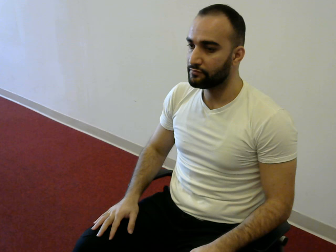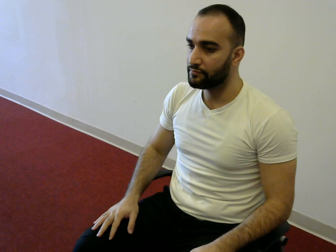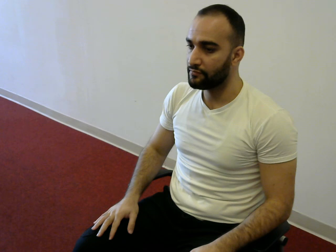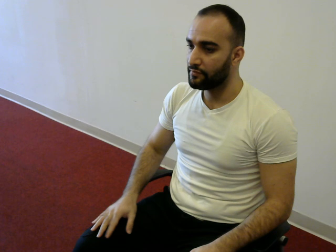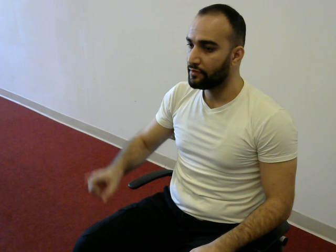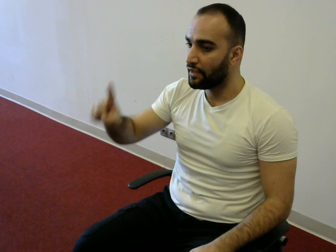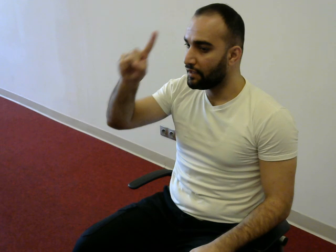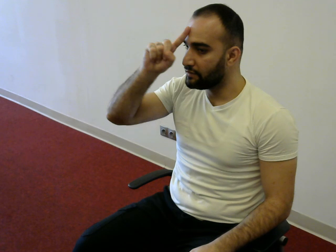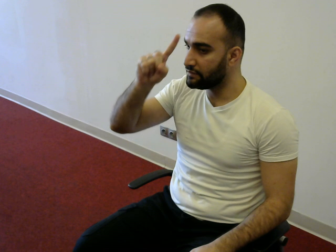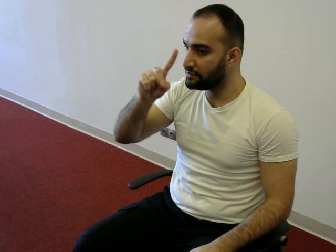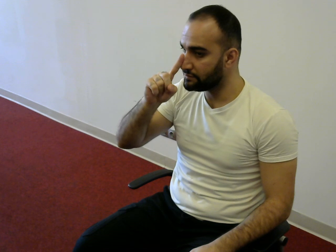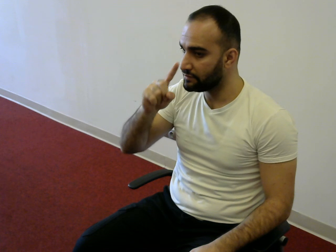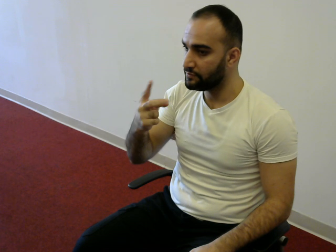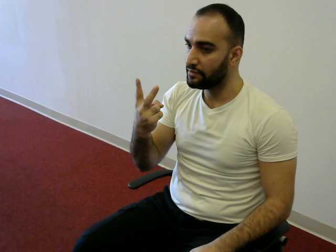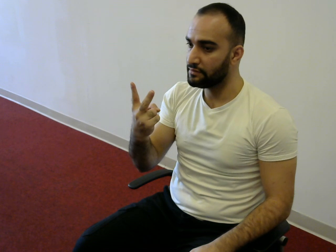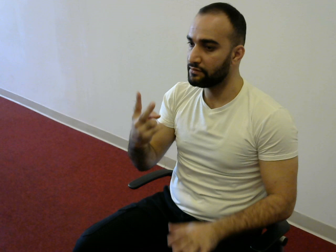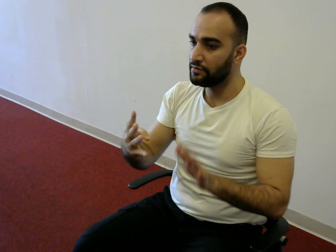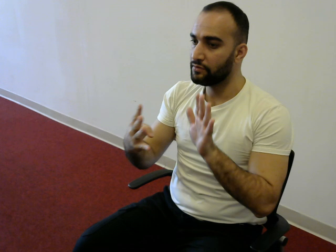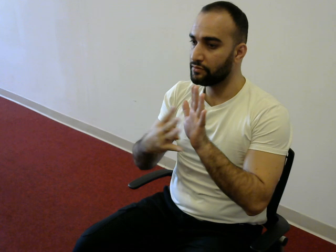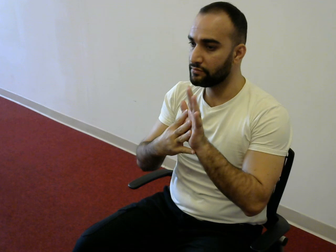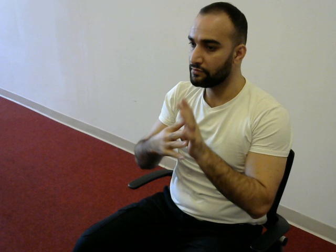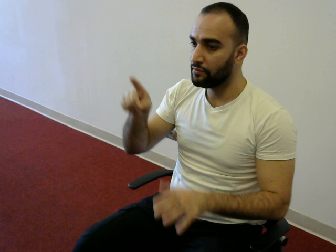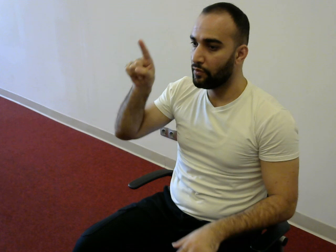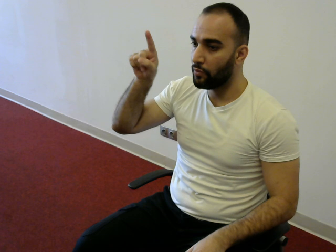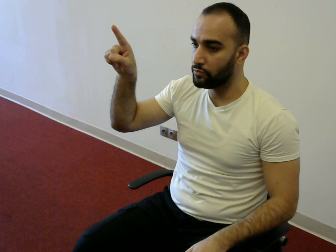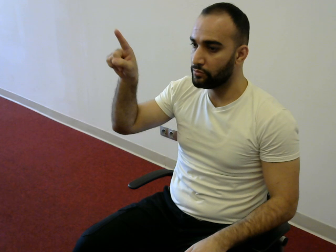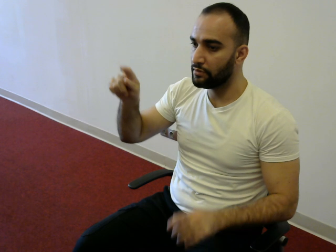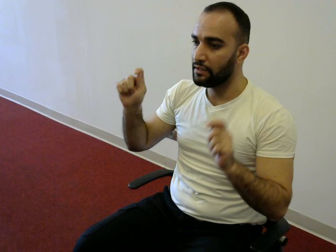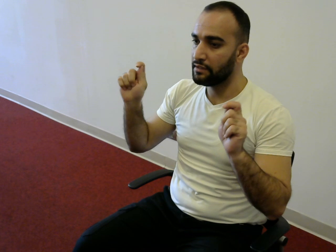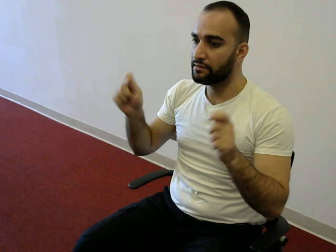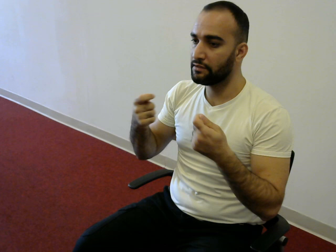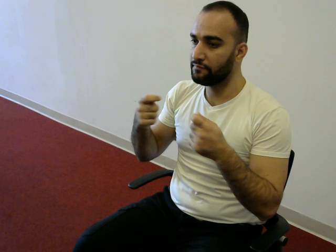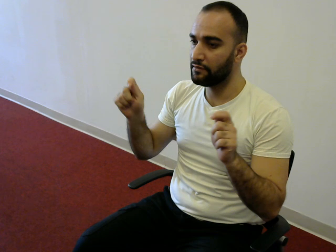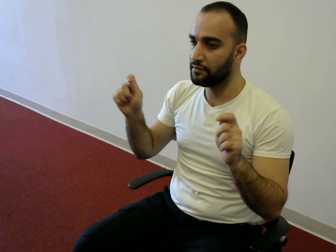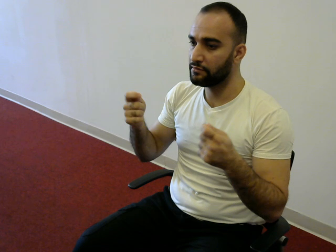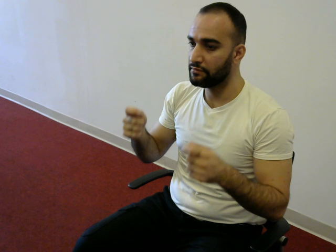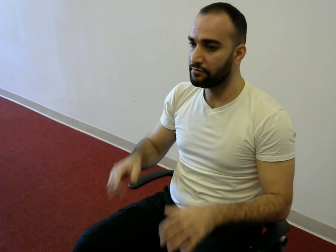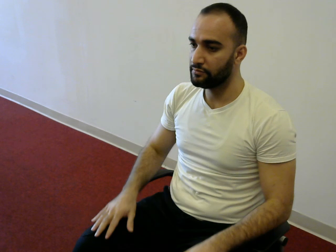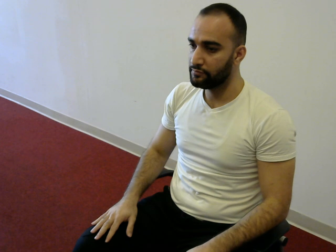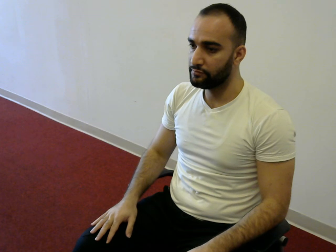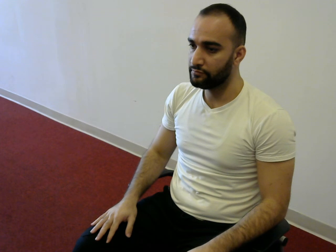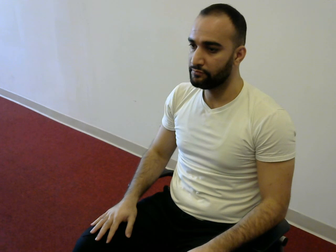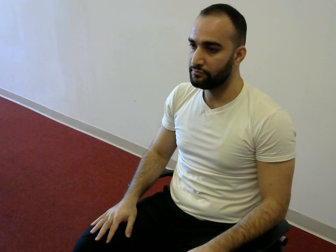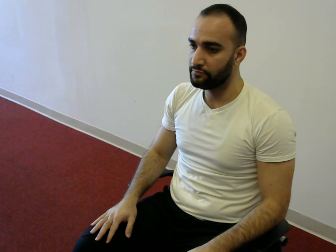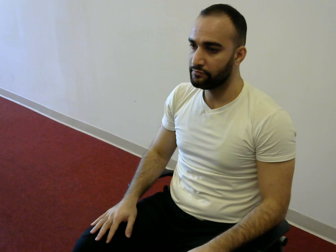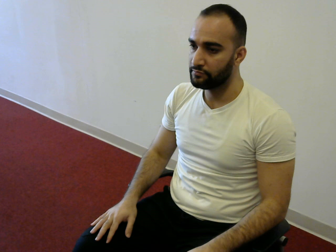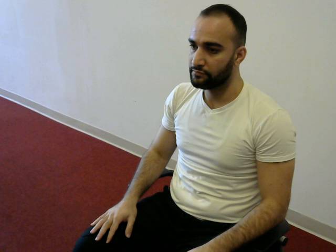Ayın 29-u onun toyudur